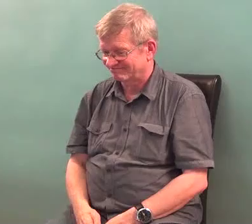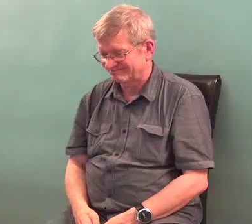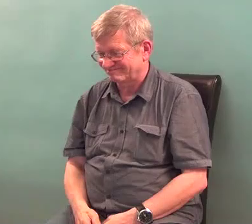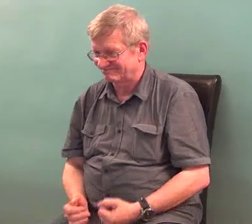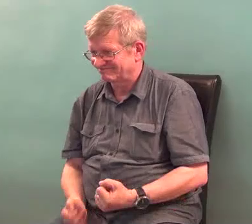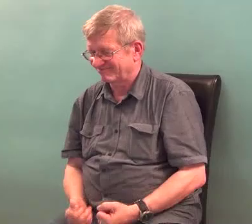Trudno.